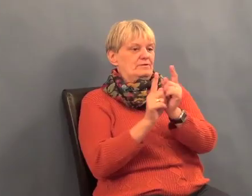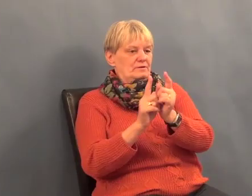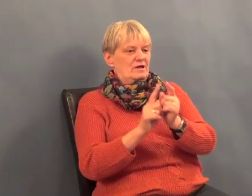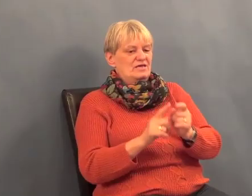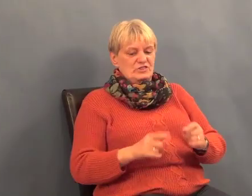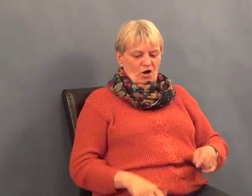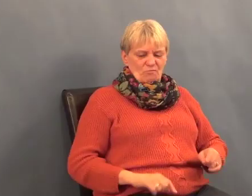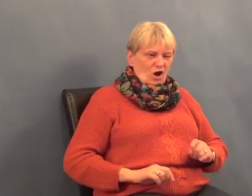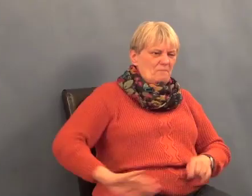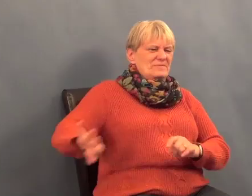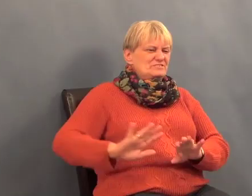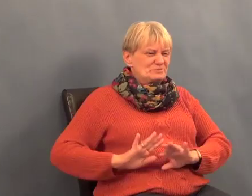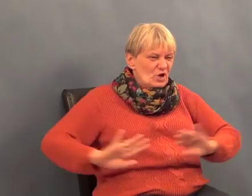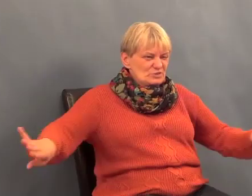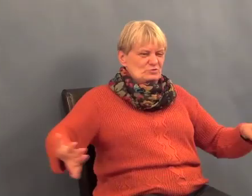Nogą odgania chłopca, żeby się odsunął.